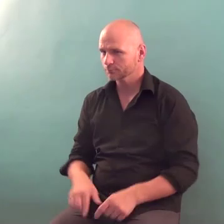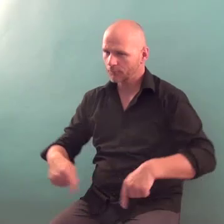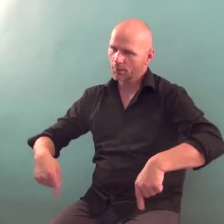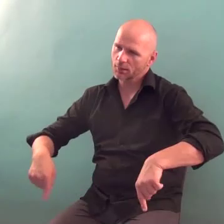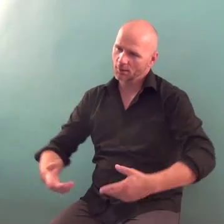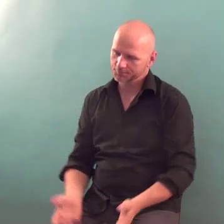Boi się.